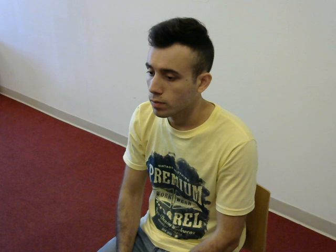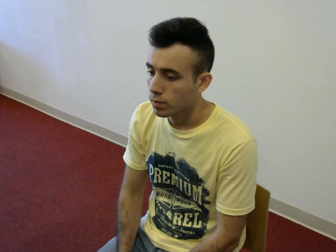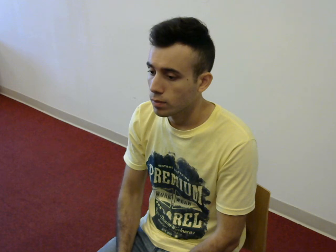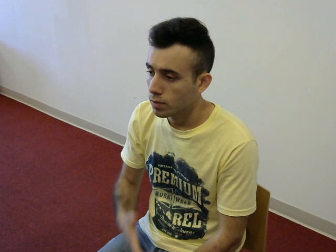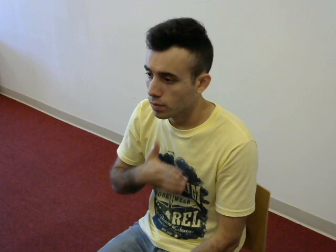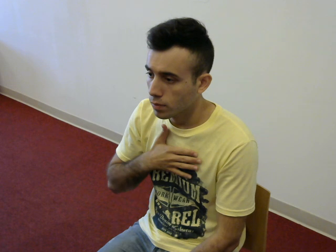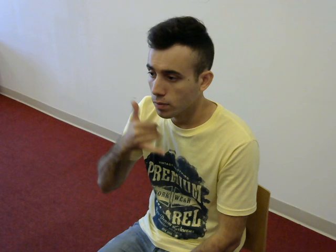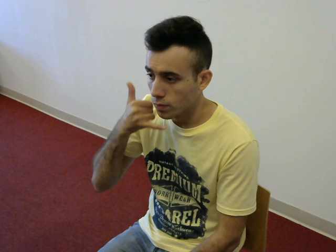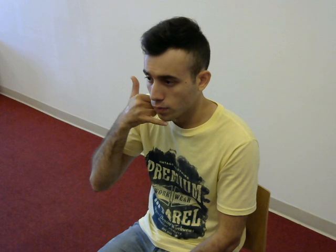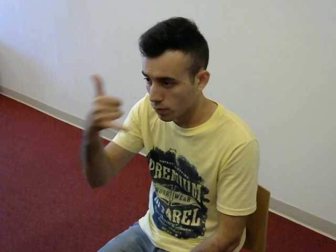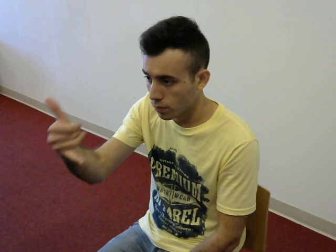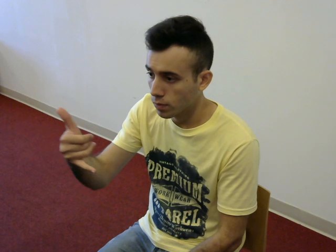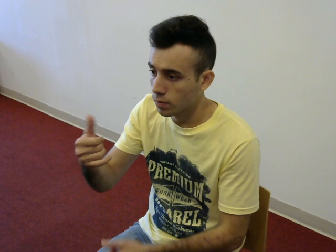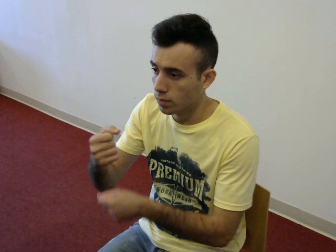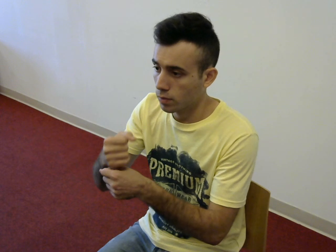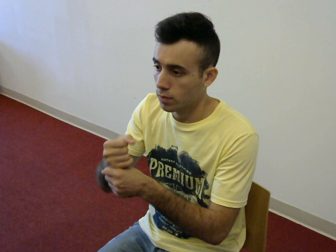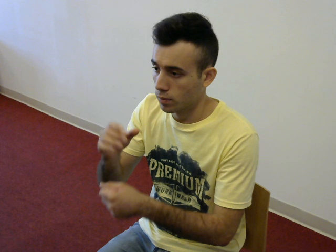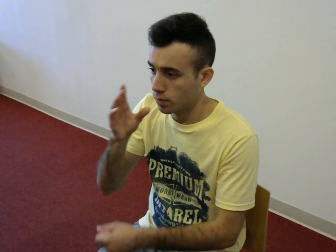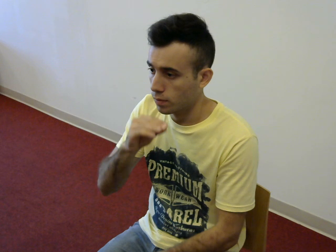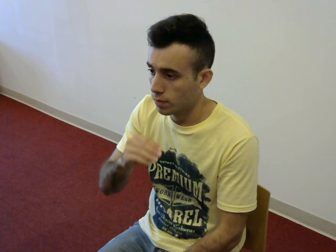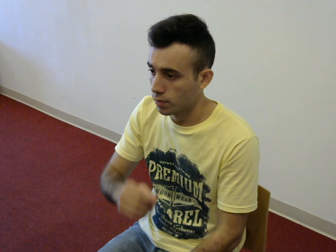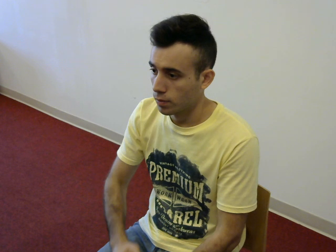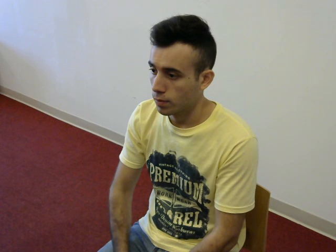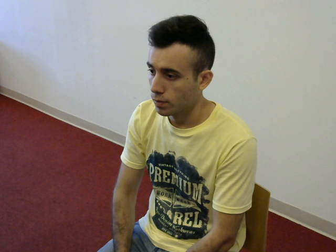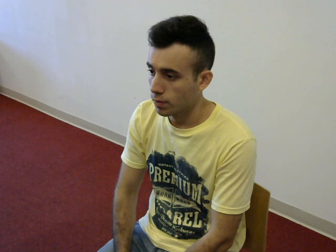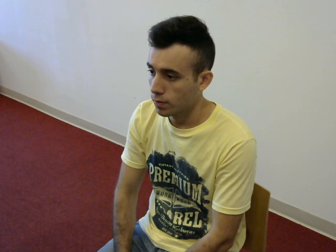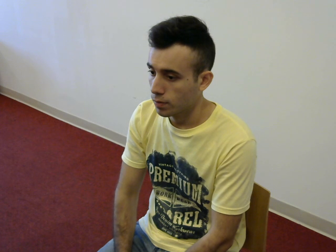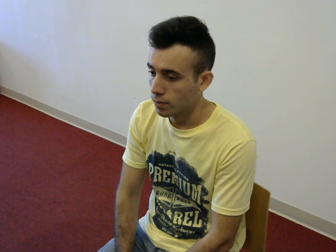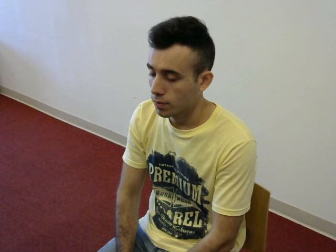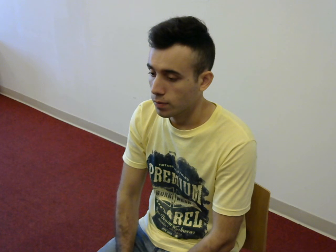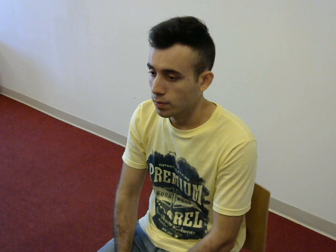Mən zəng edə bilərəmmi?